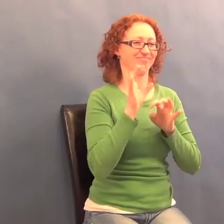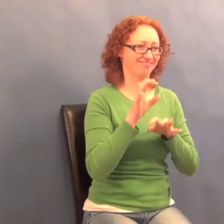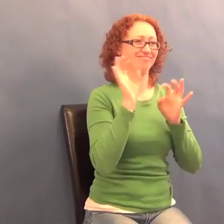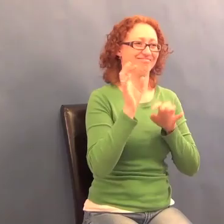Głowa odchyla się do tyłu.